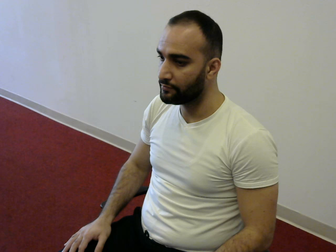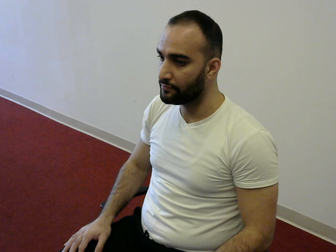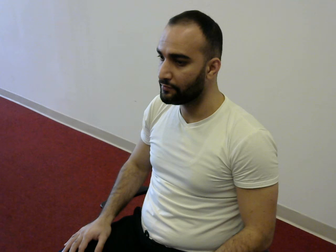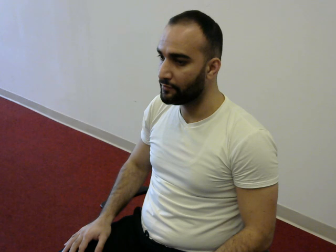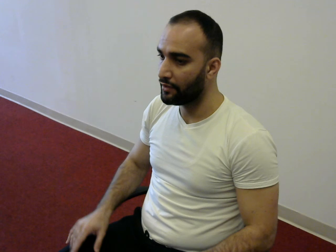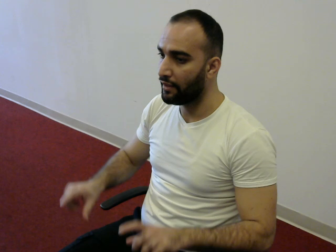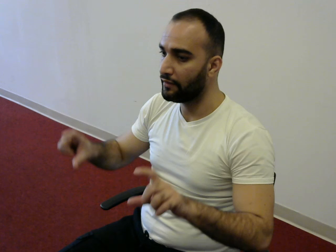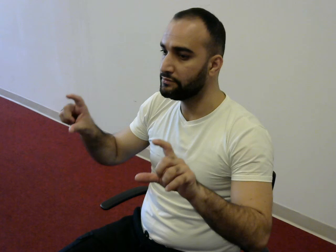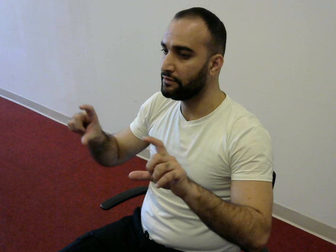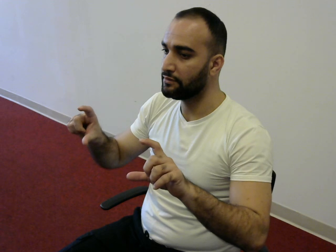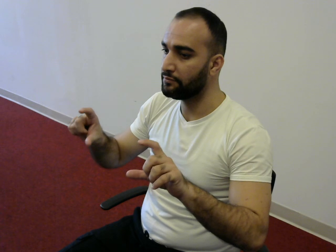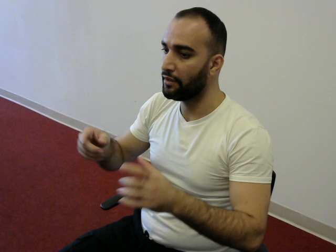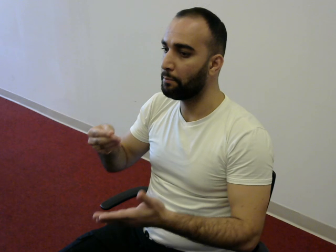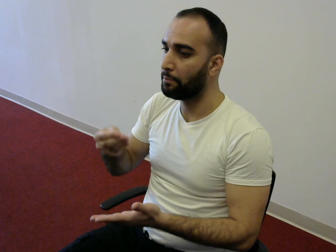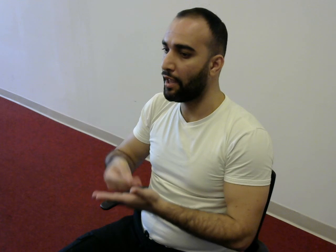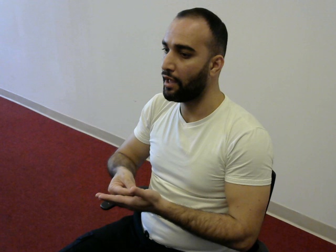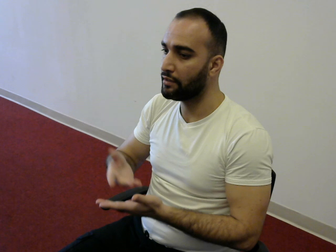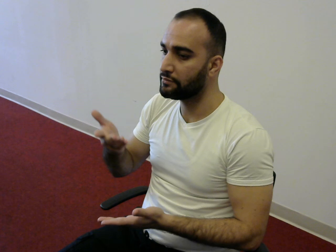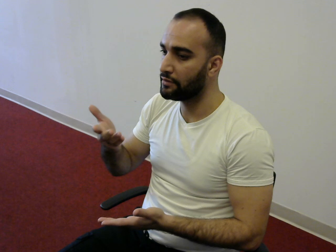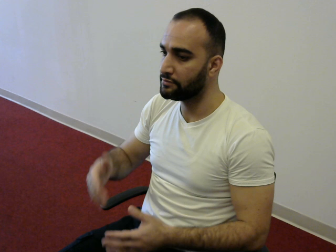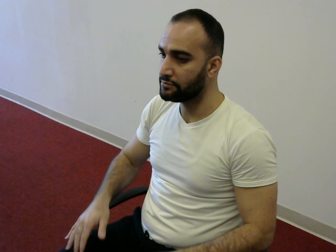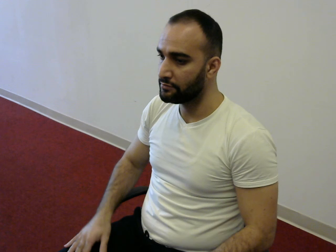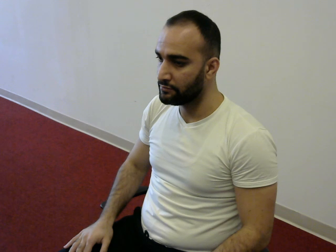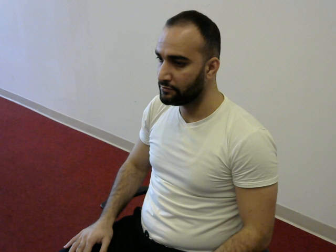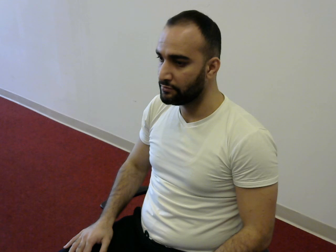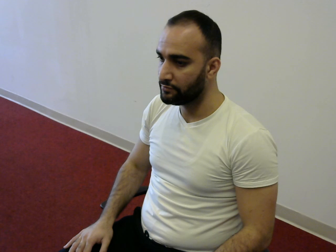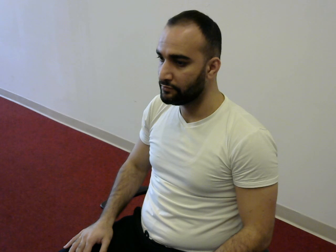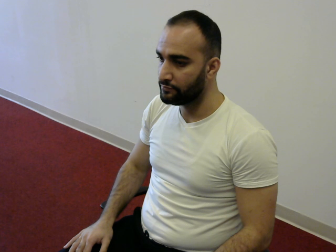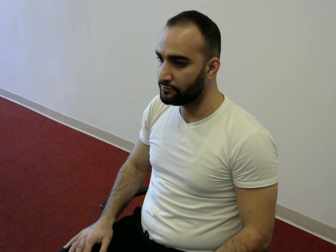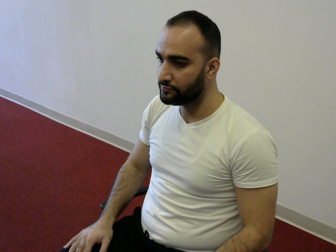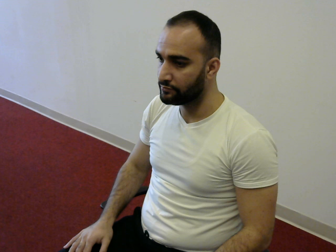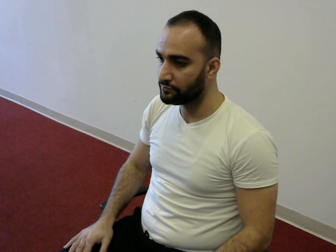Ərzaq bahalaşıb